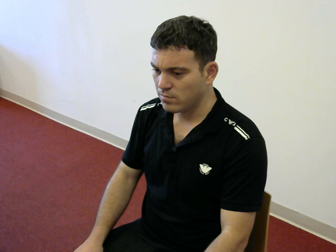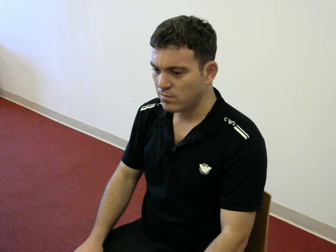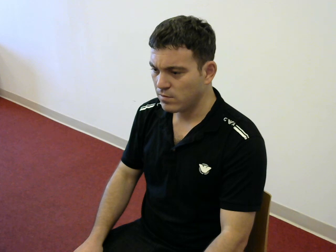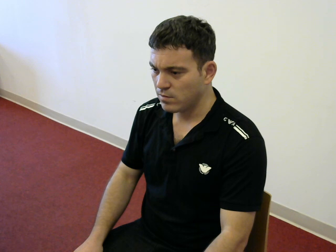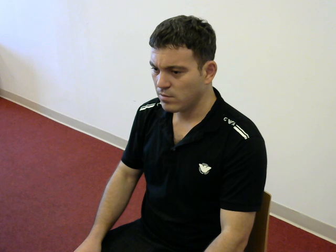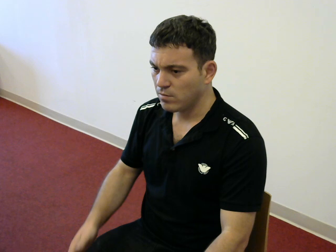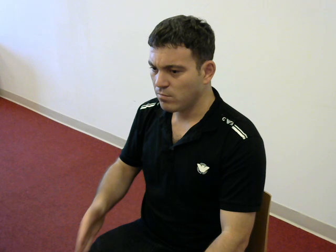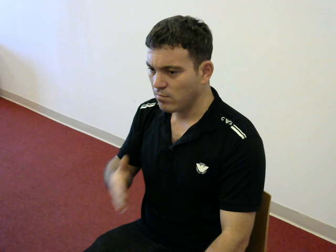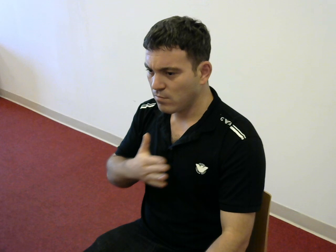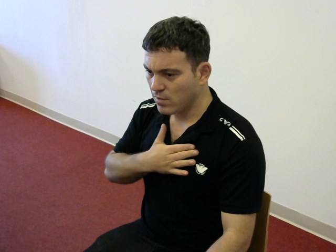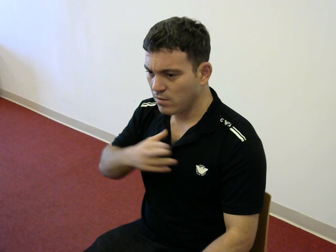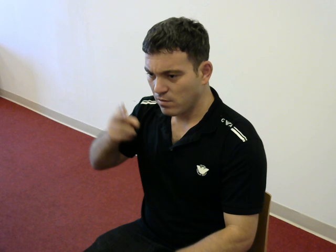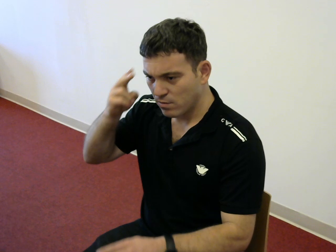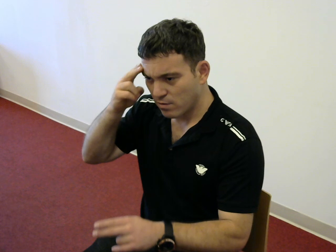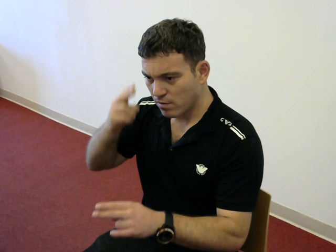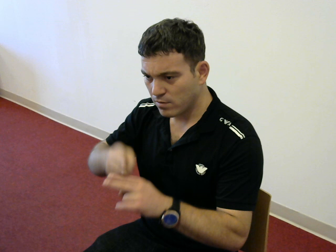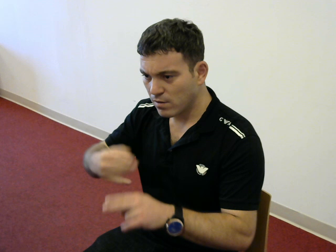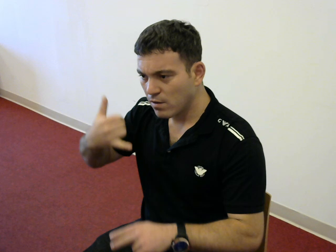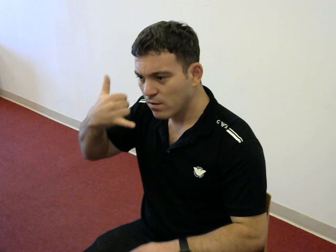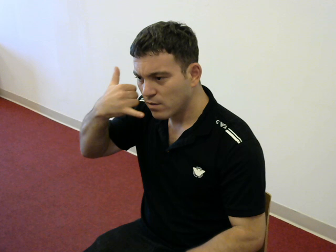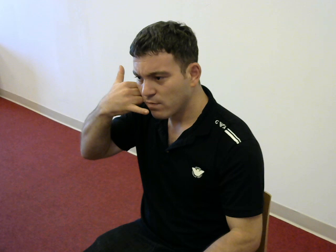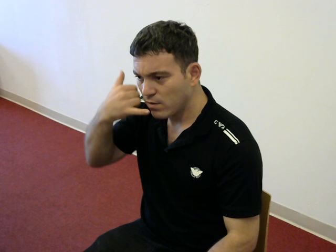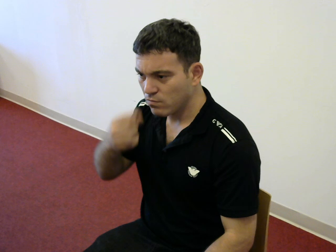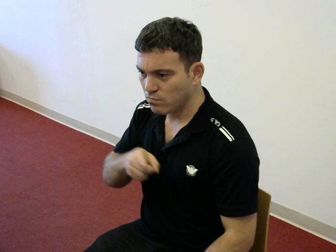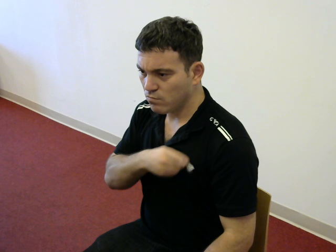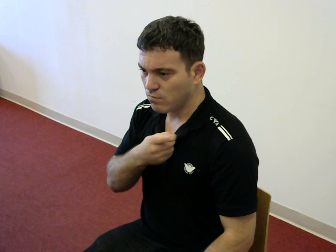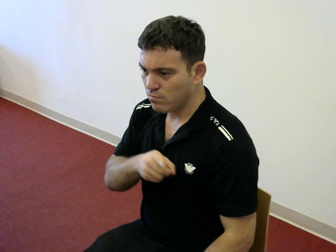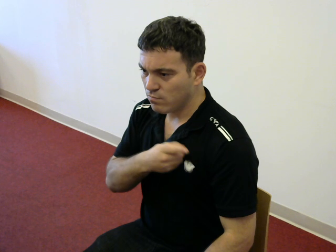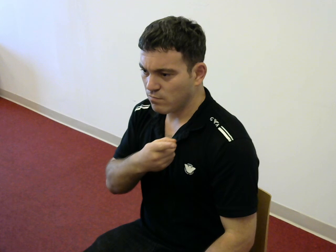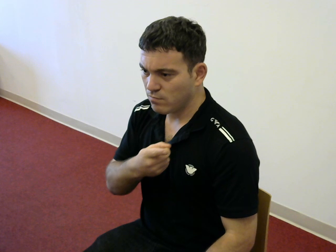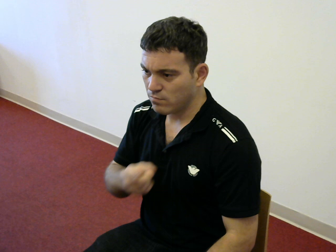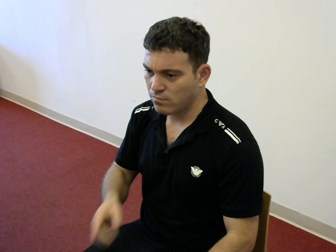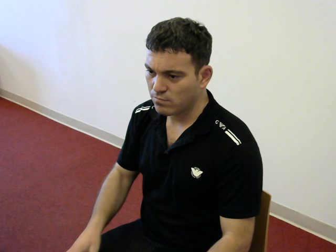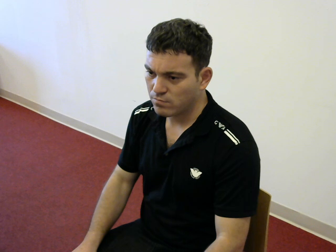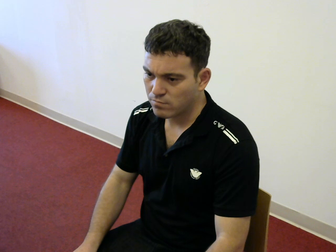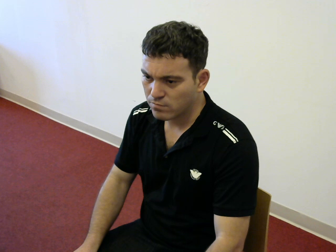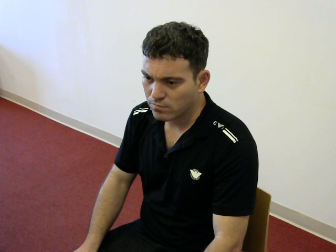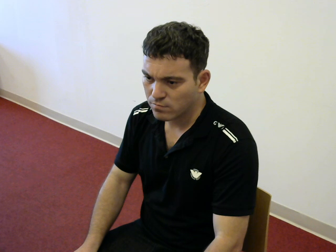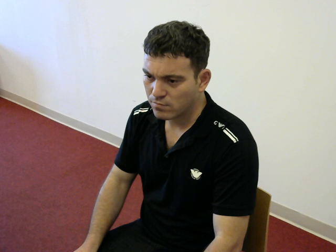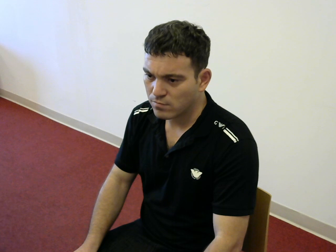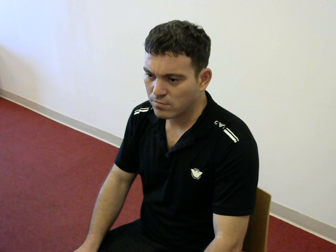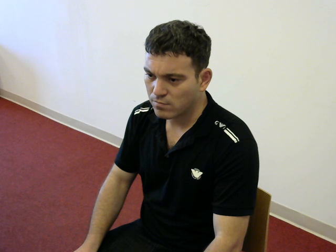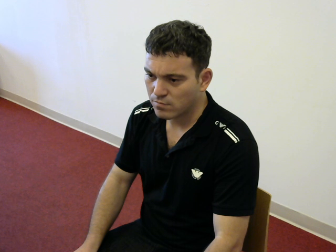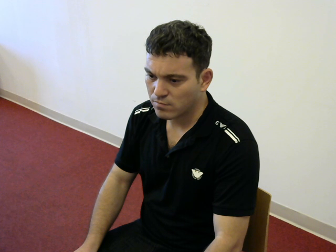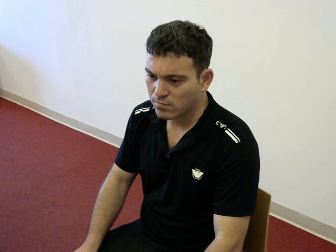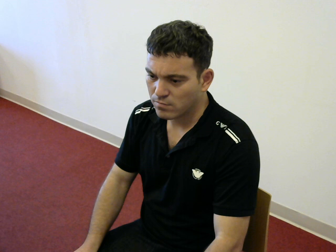Mənim qardaşım telefon ustasıdır